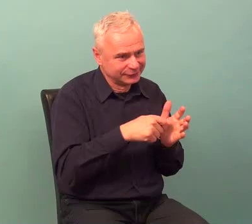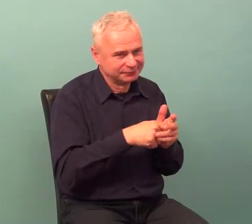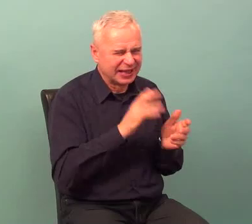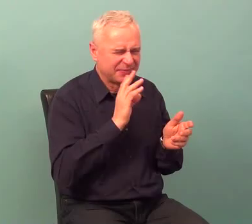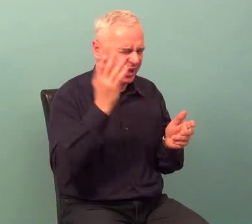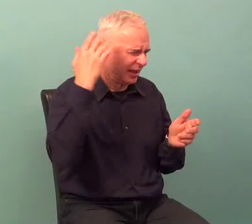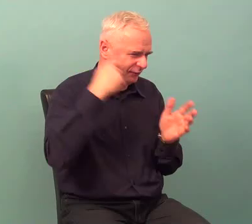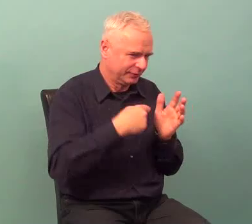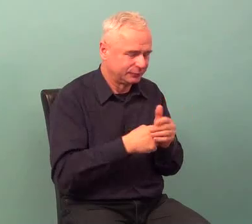To chyba stary film.